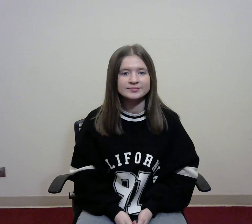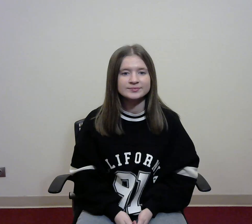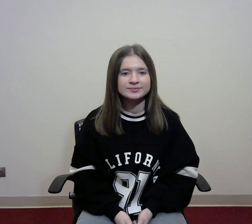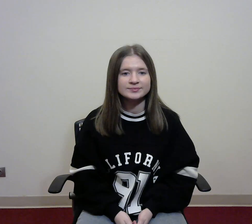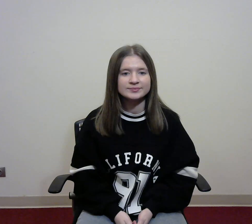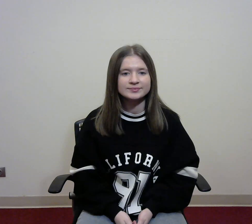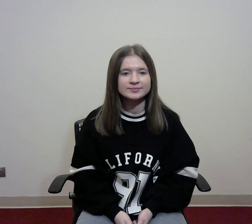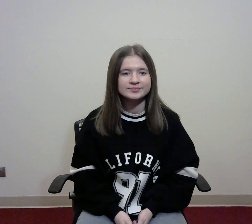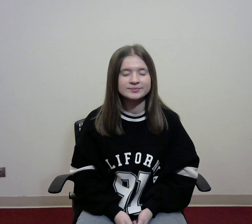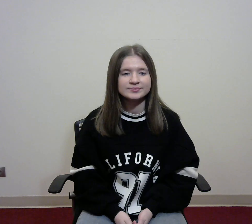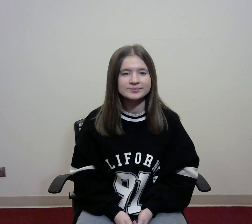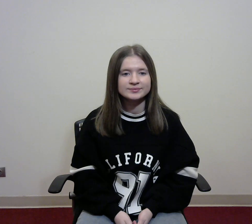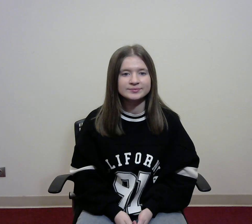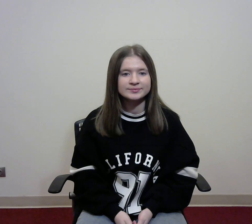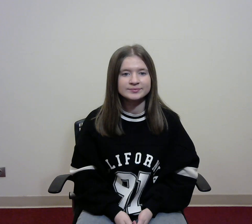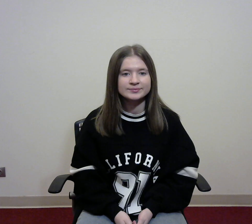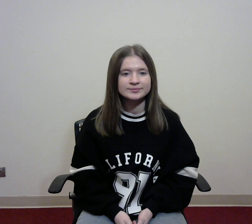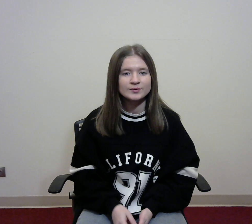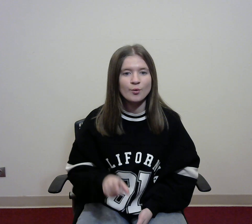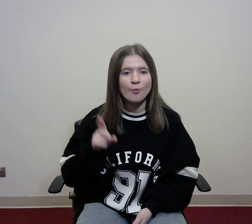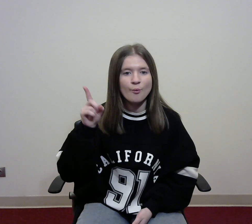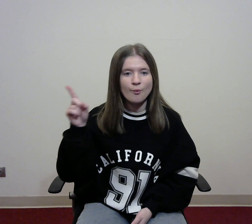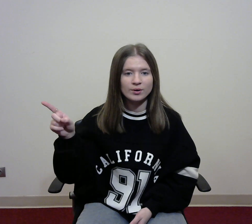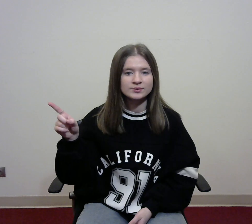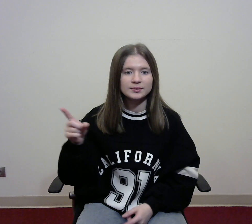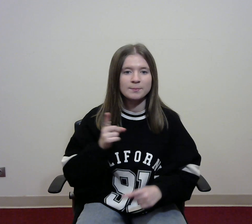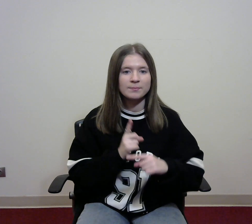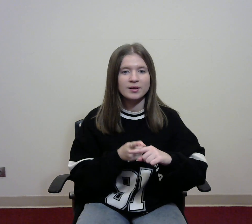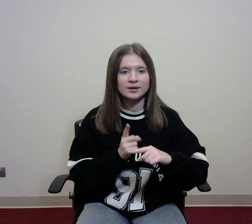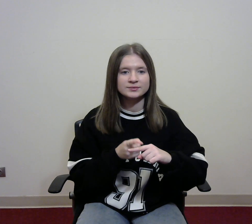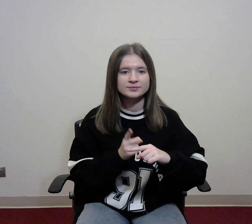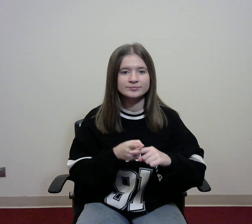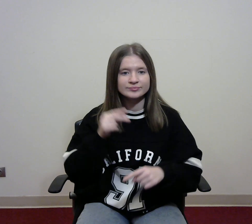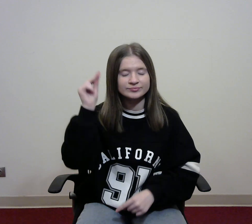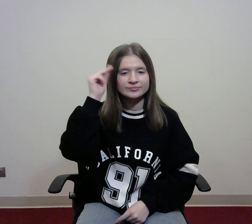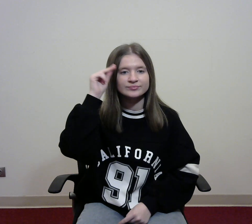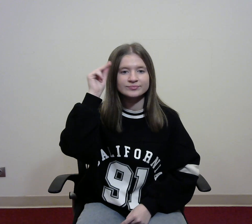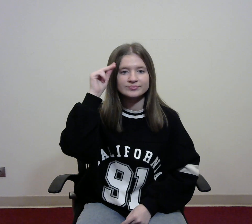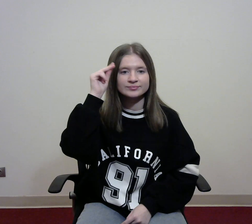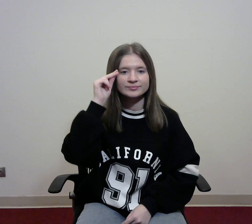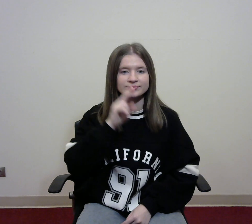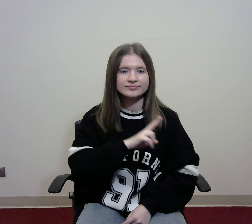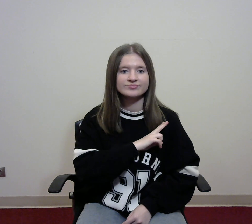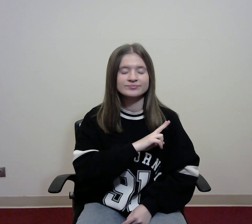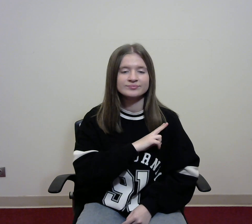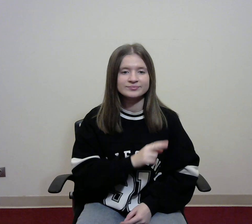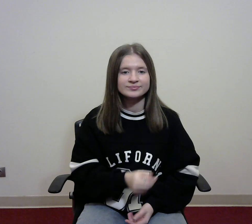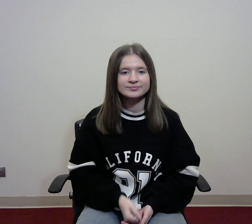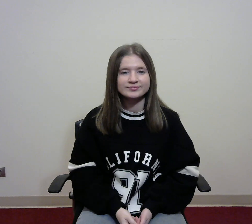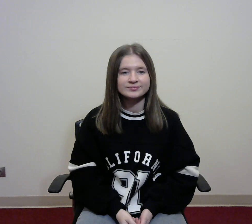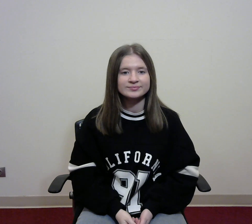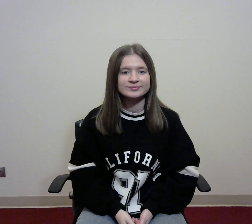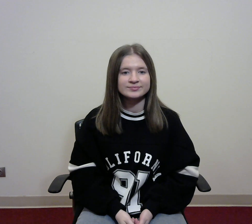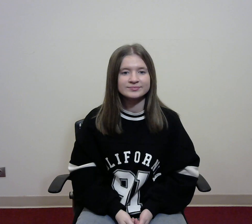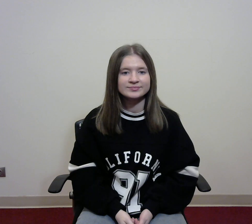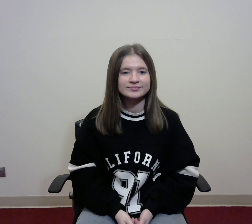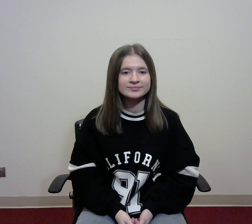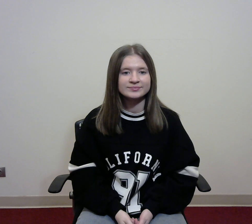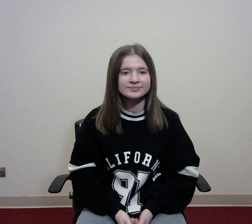O riyazi dərsləri sevir